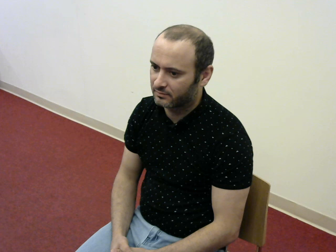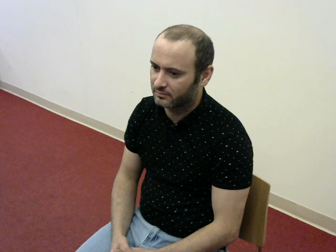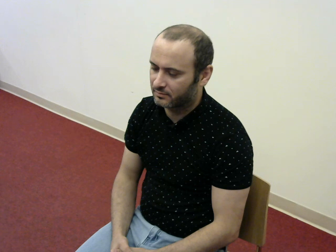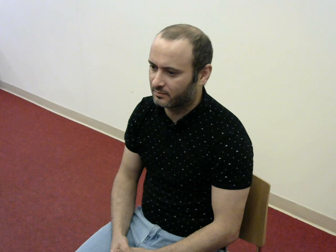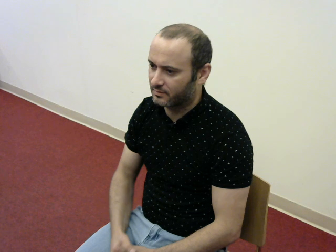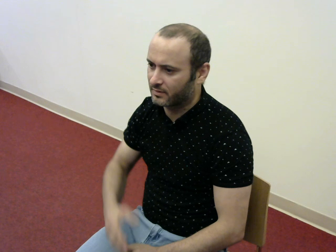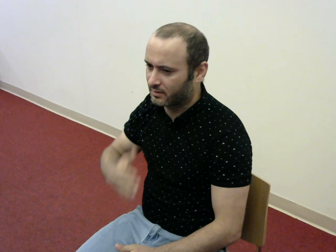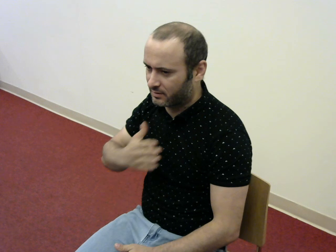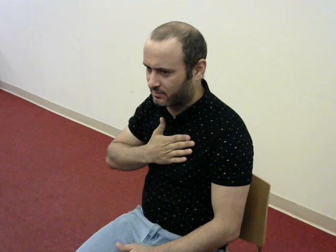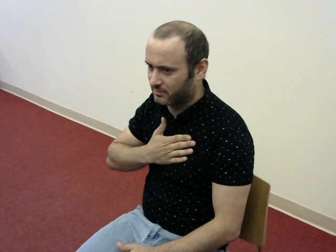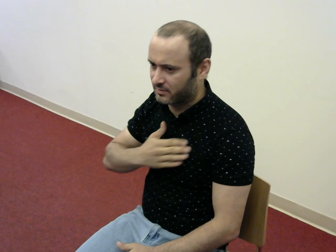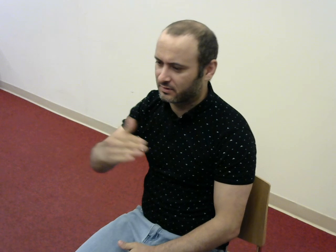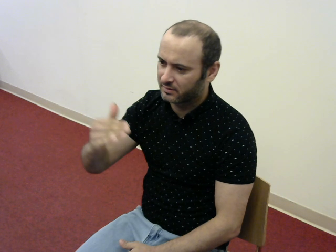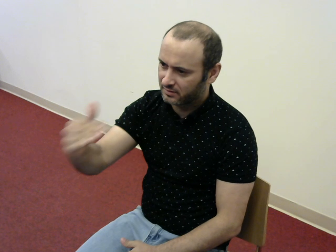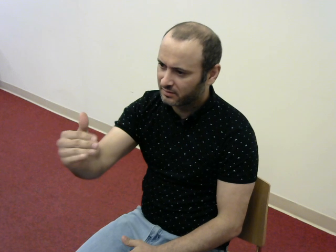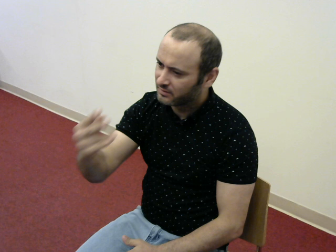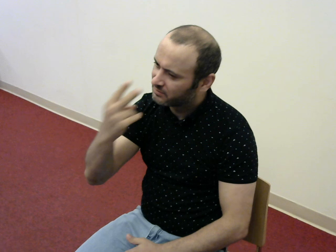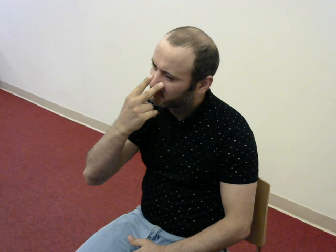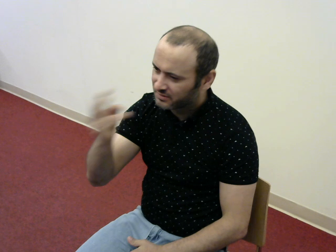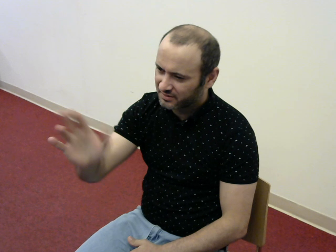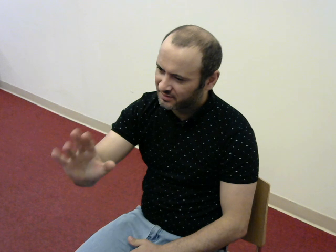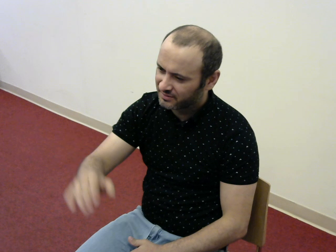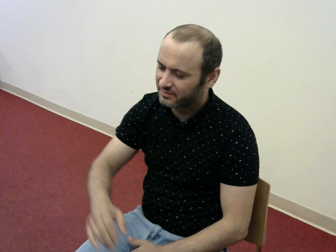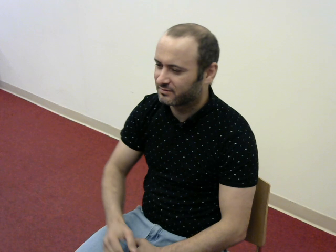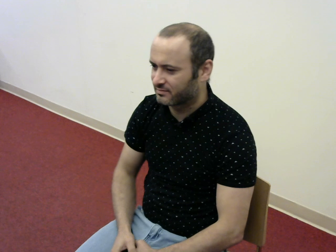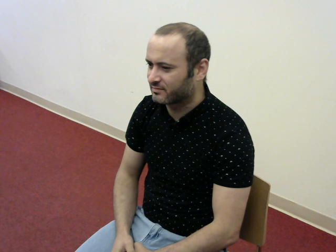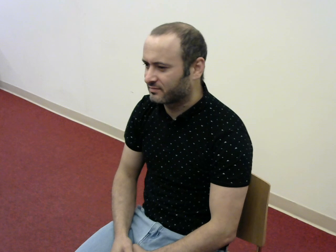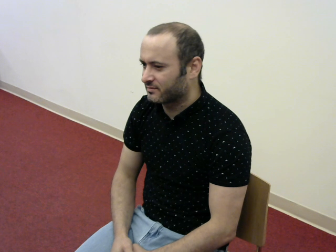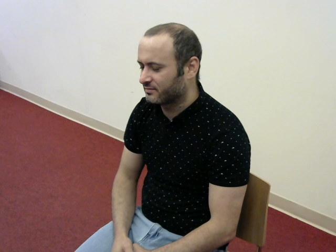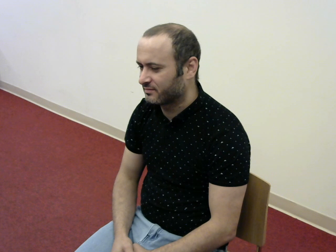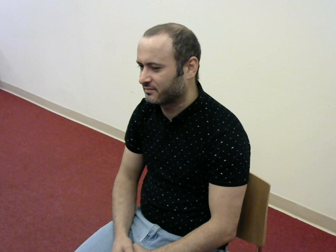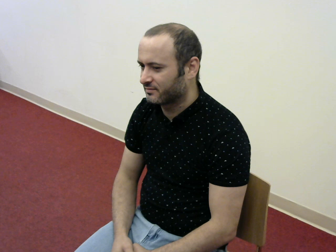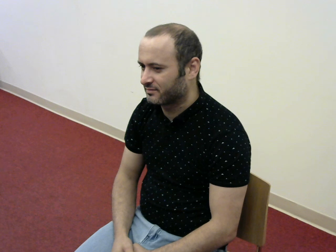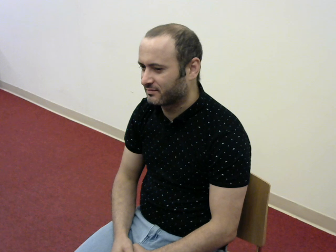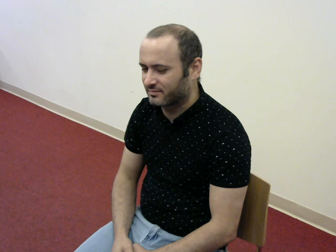Mən sizi görmürəm